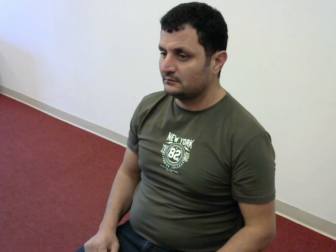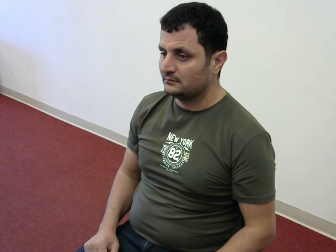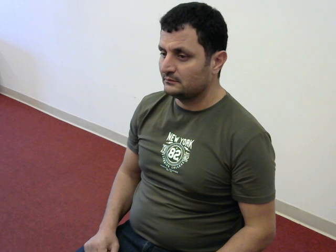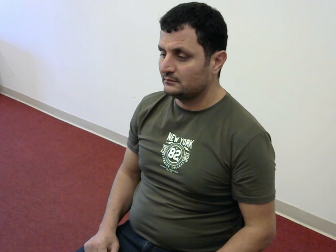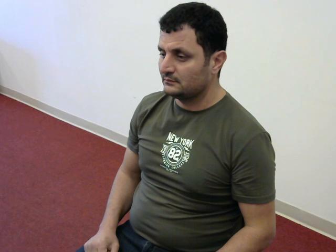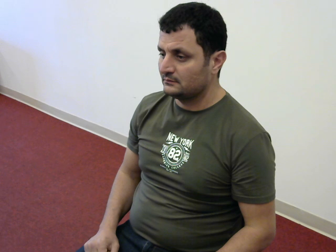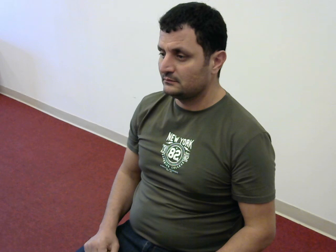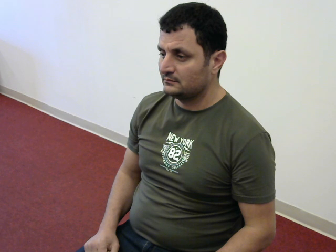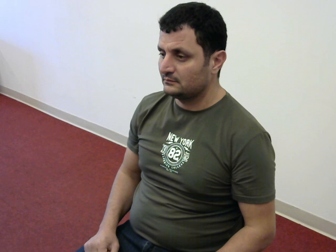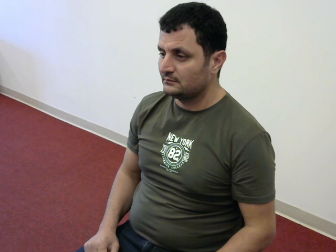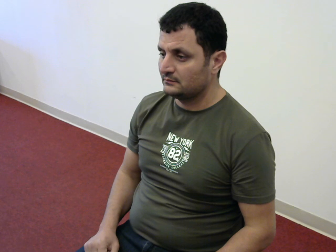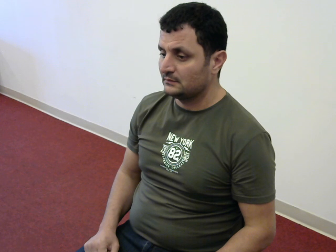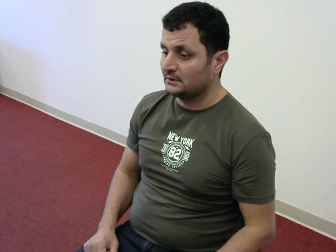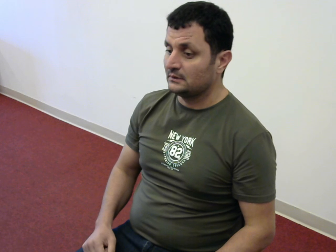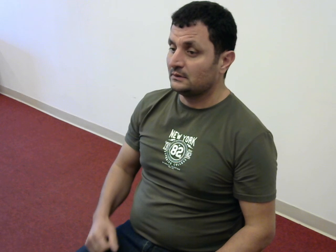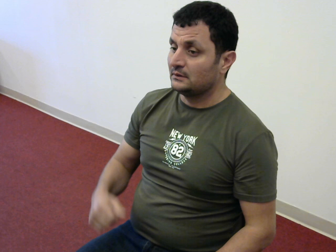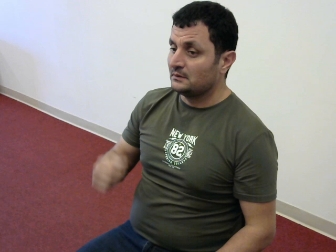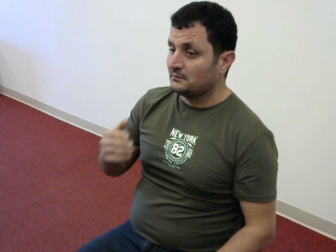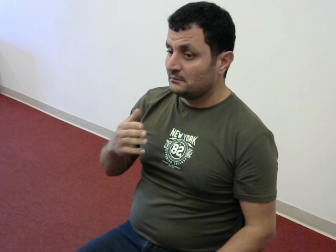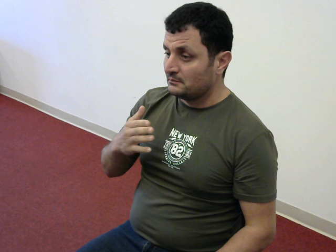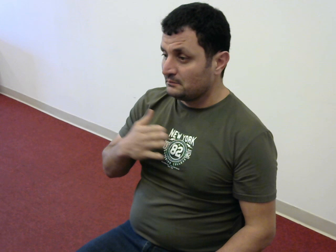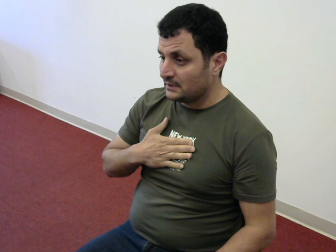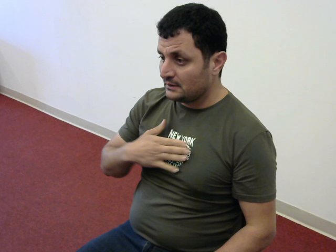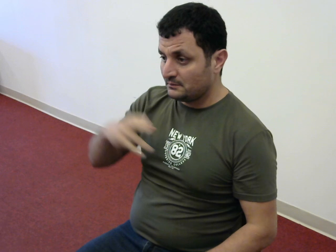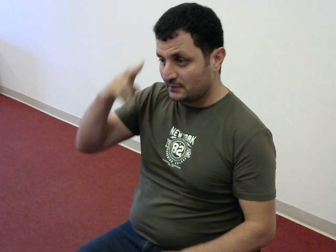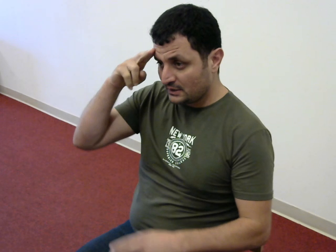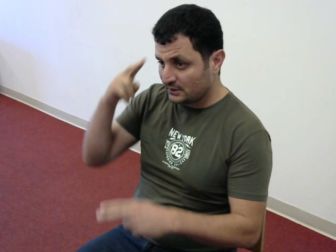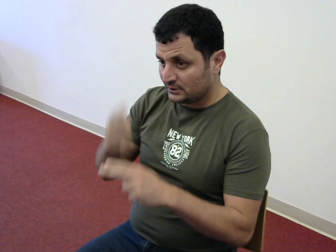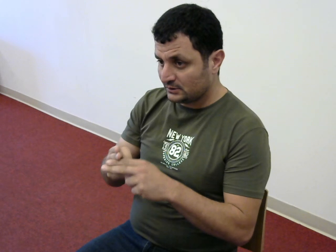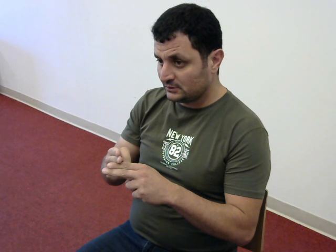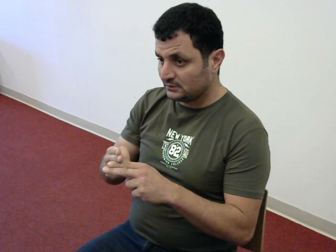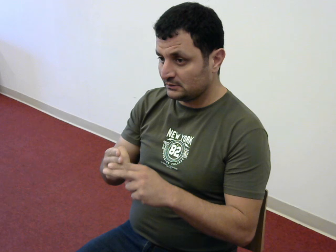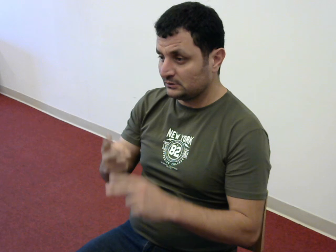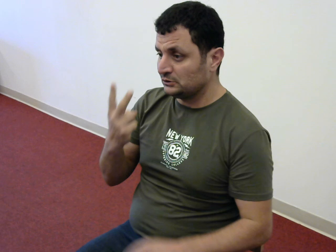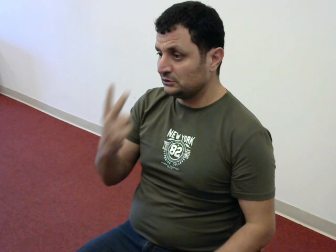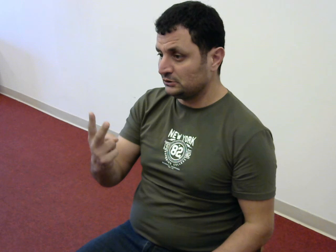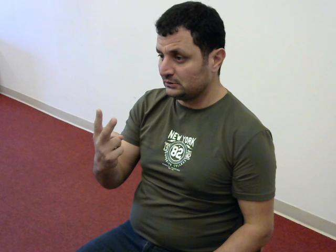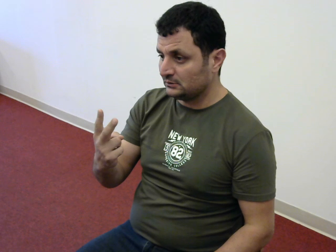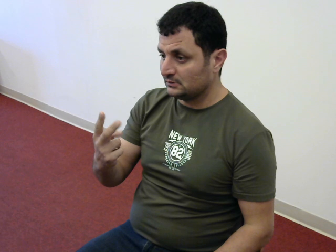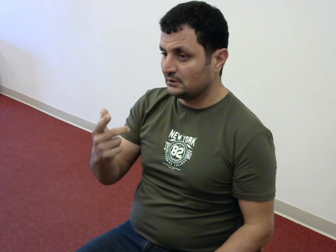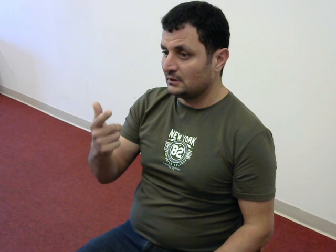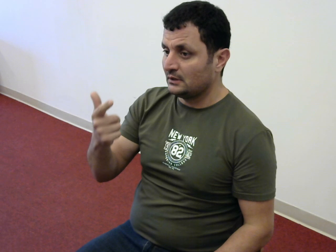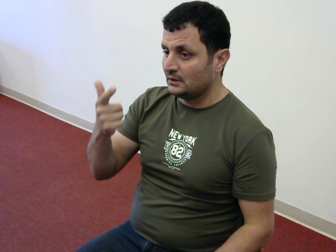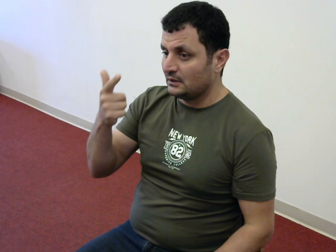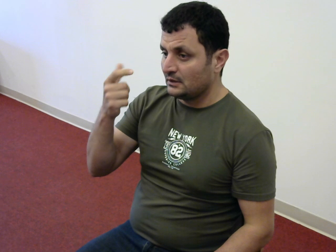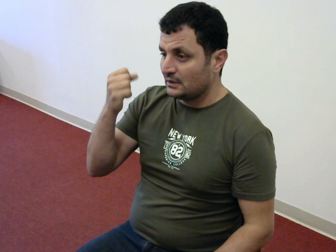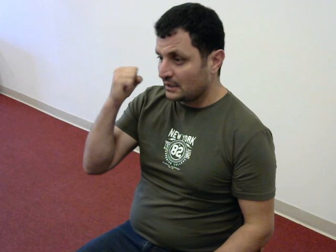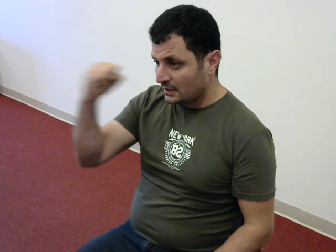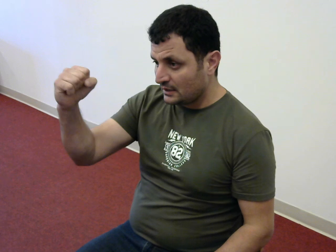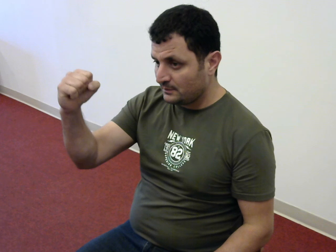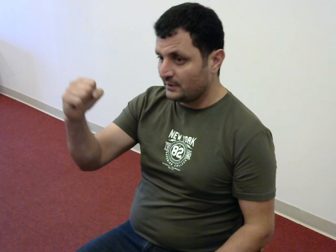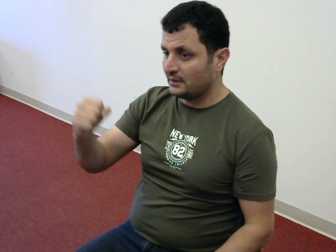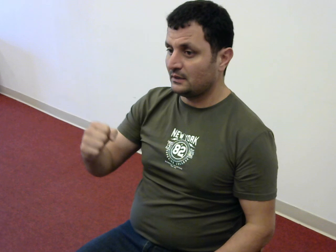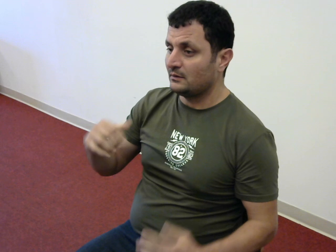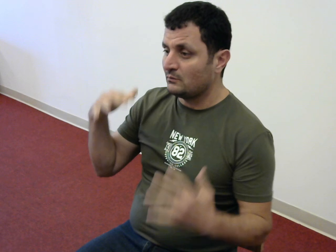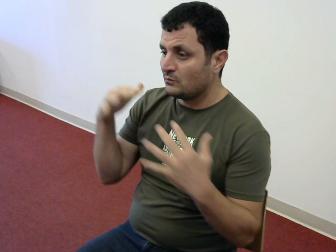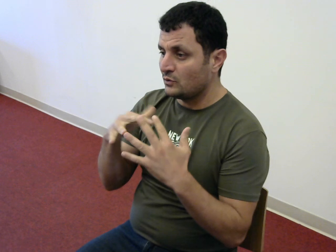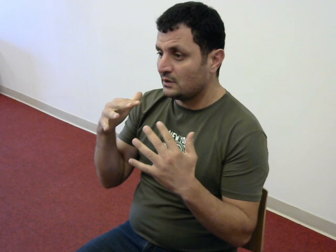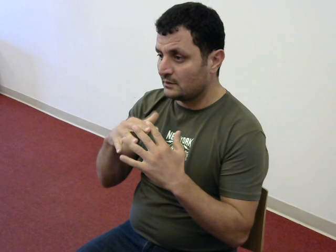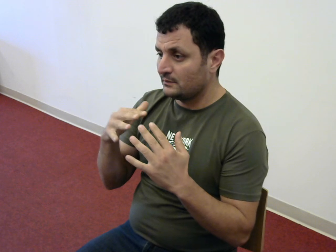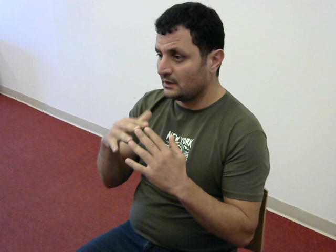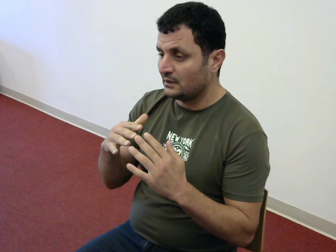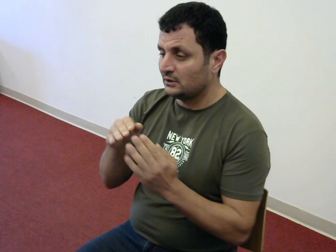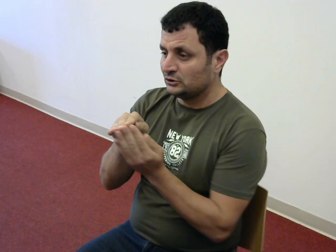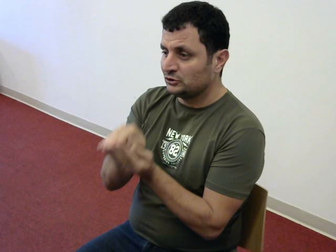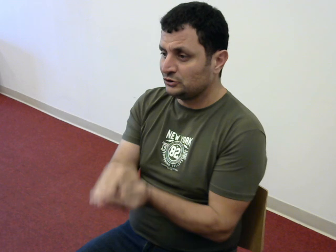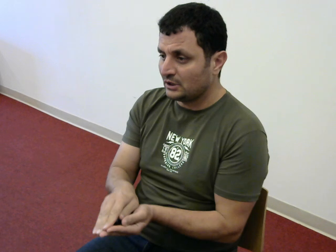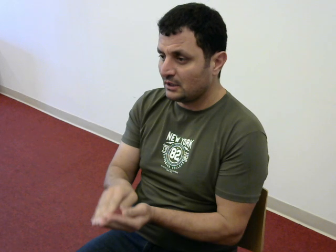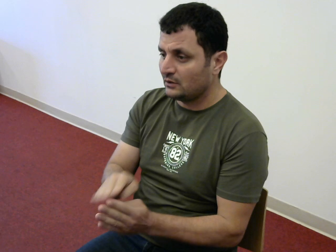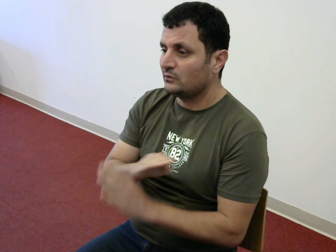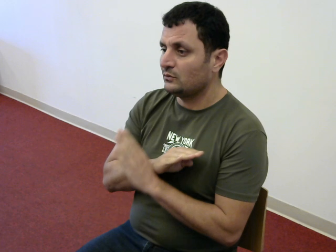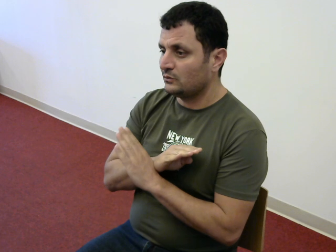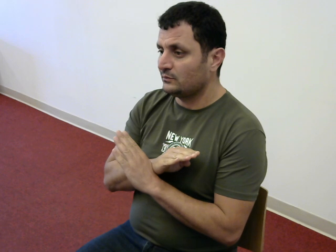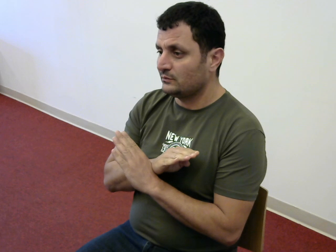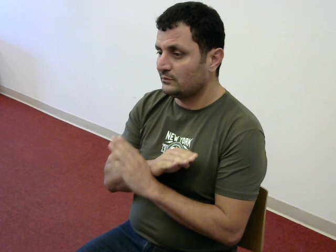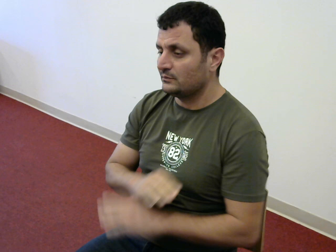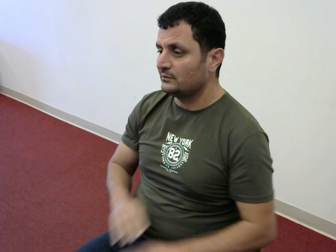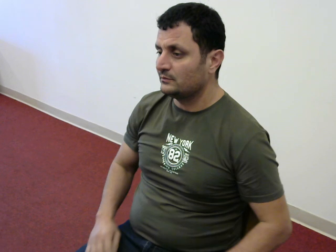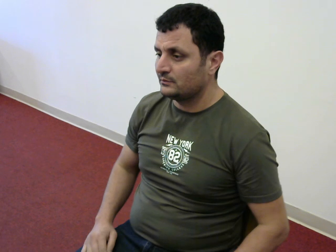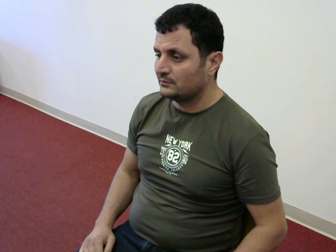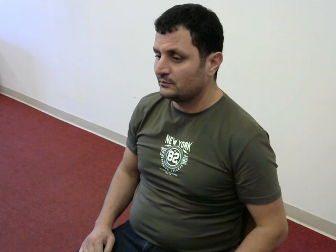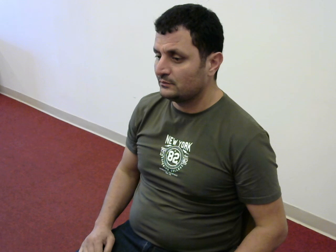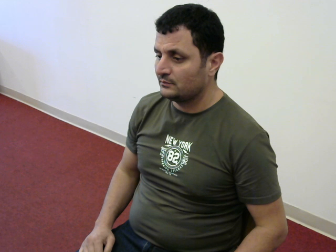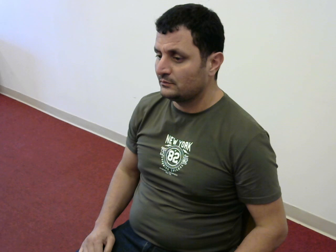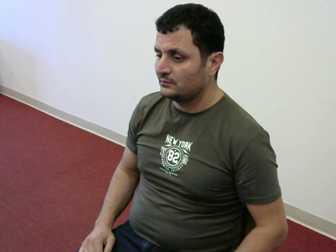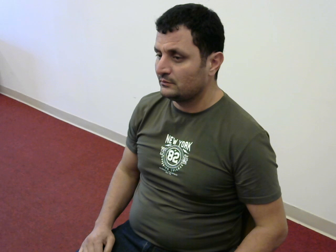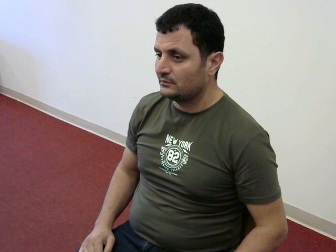Mənim qardaşım 2-ci Qarabağ müharibəsində şəhid olub